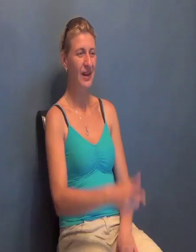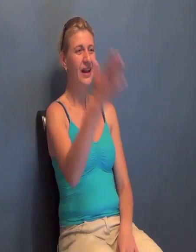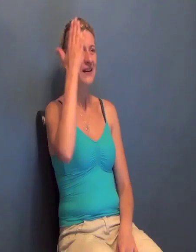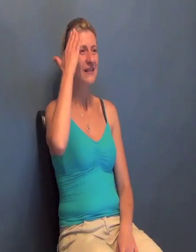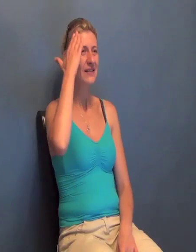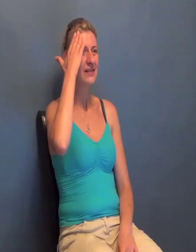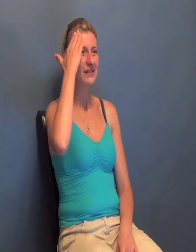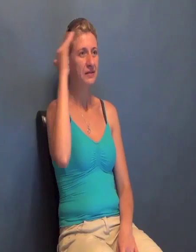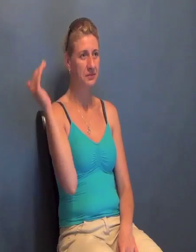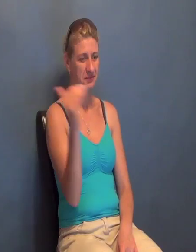Wiem, wiem.